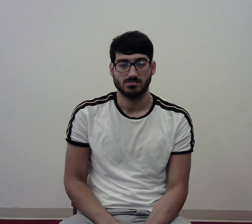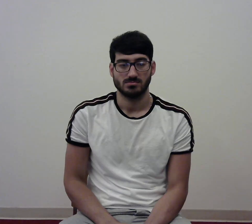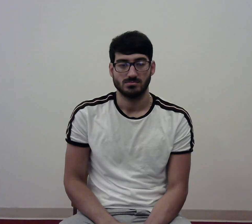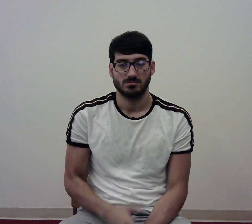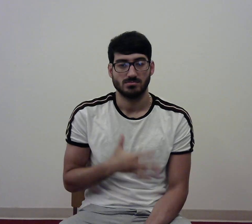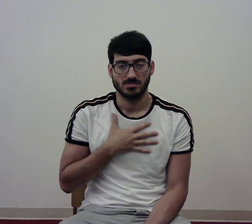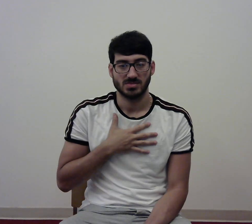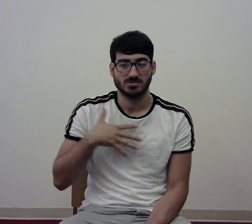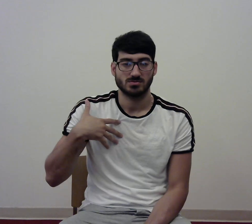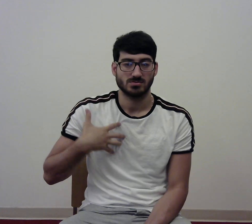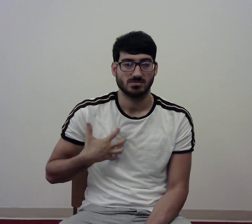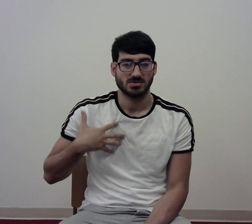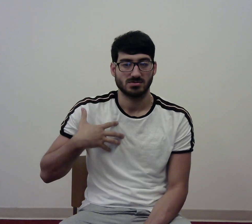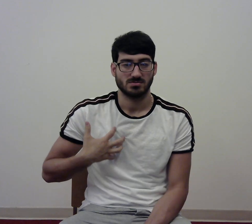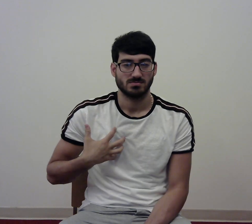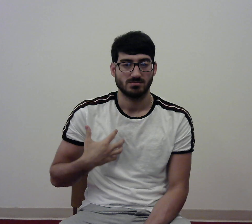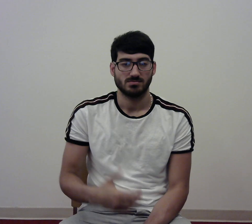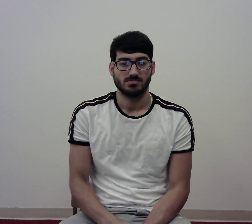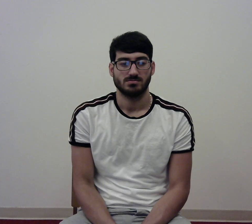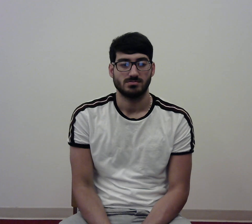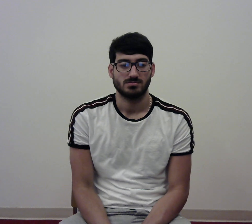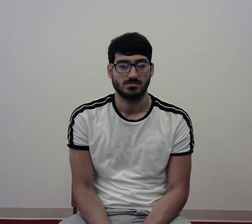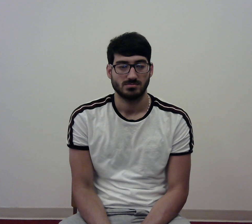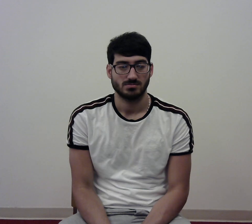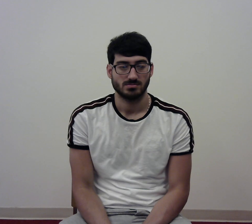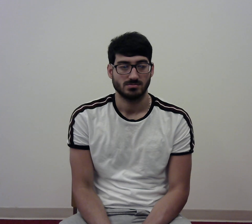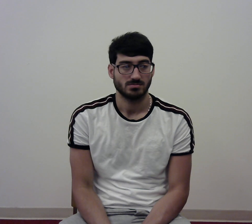Mən subayam